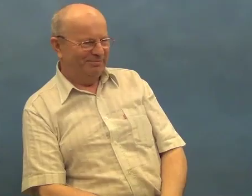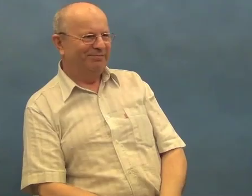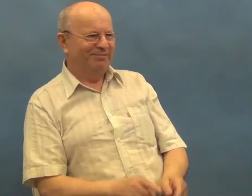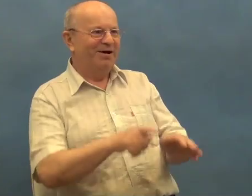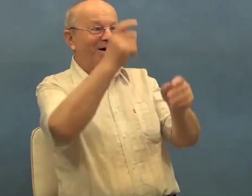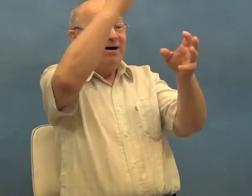Uderzyła go w głowę